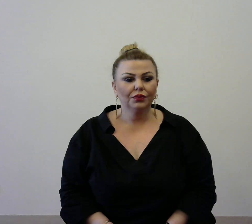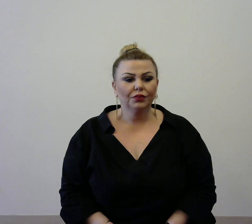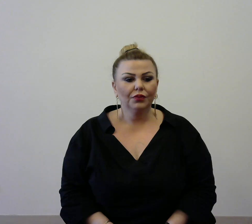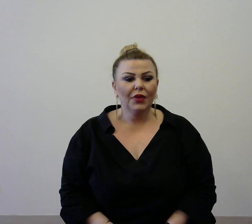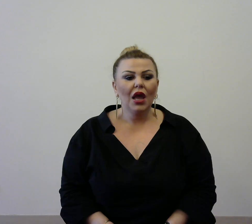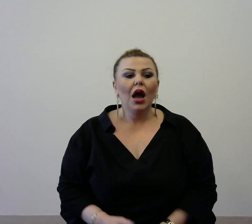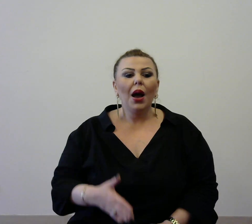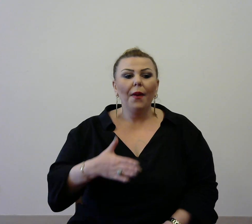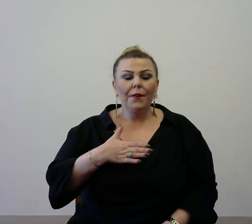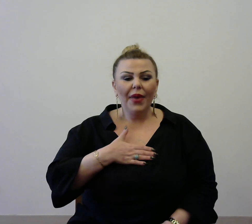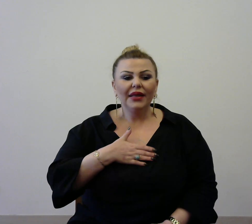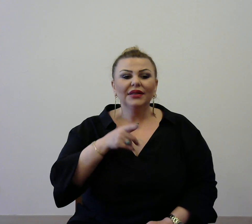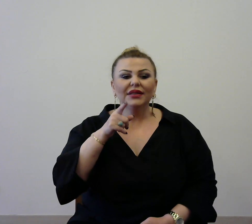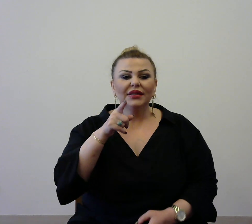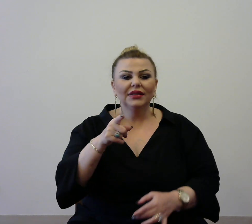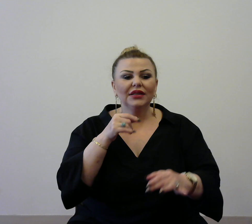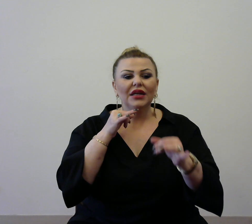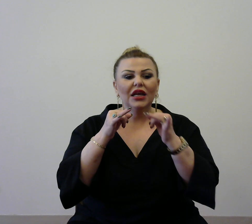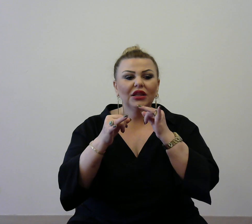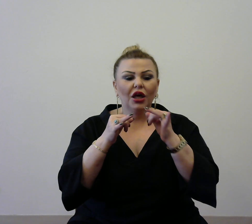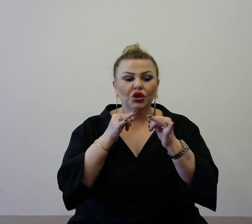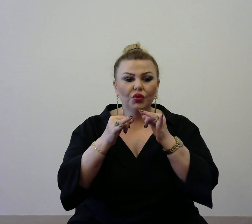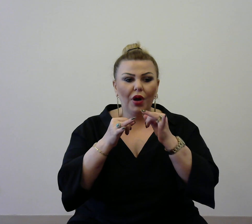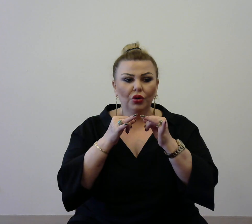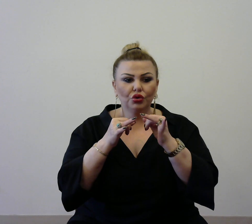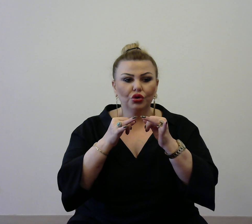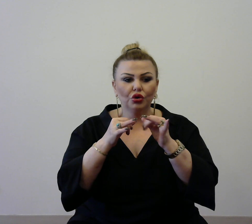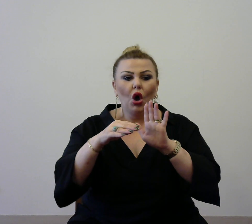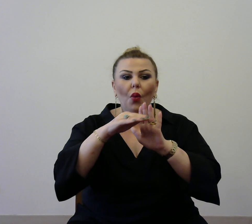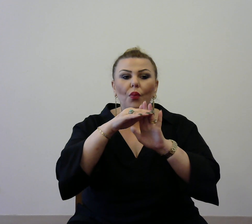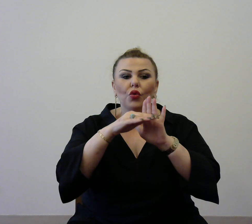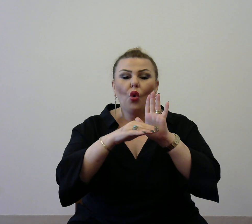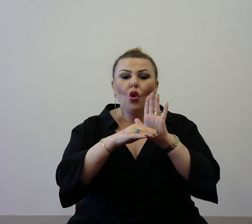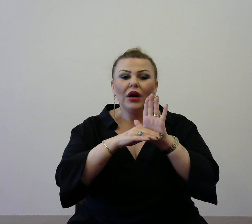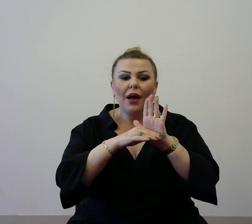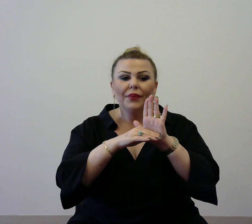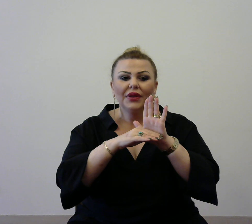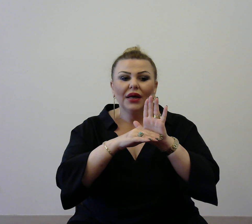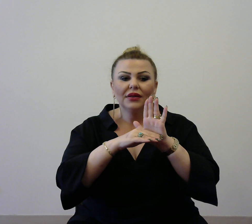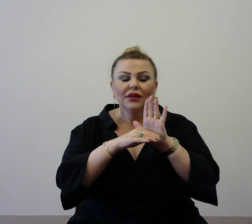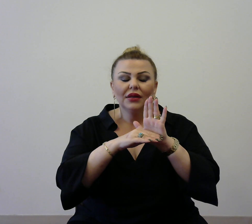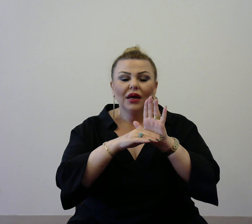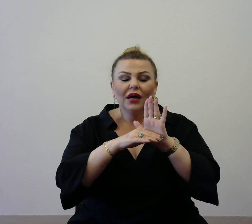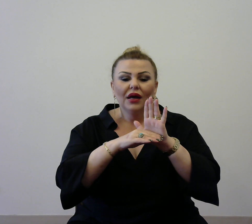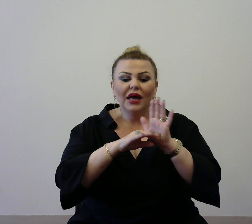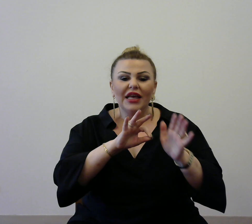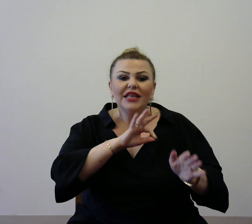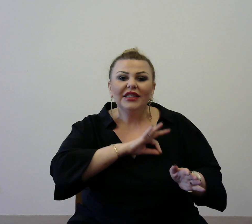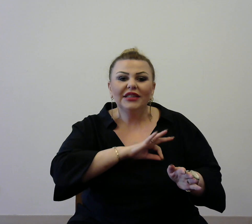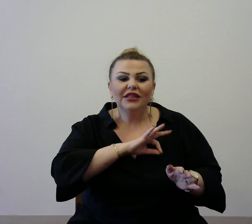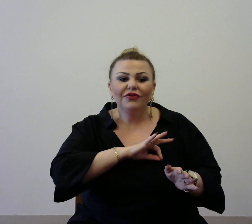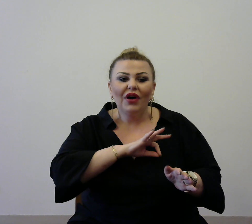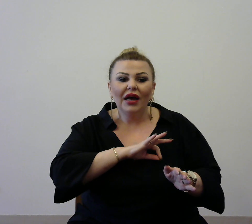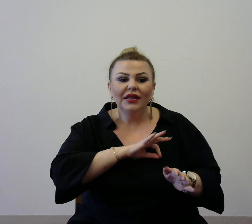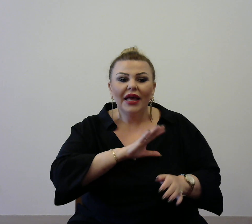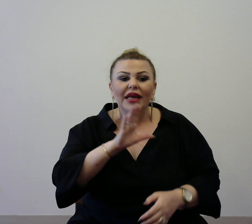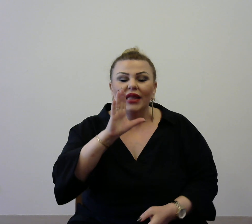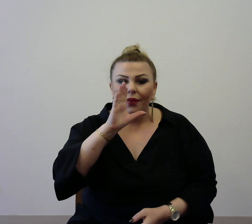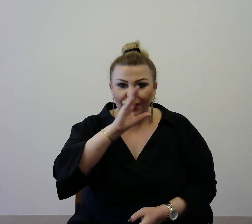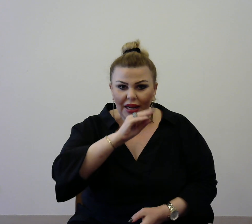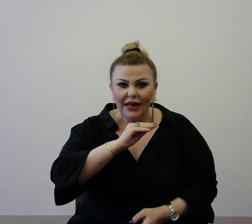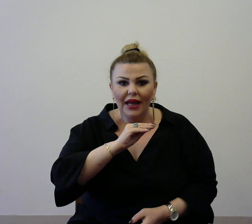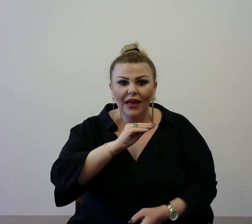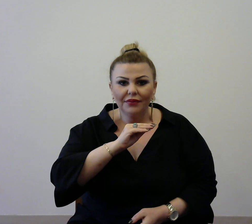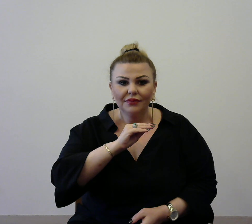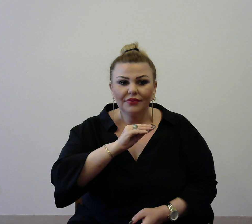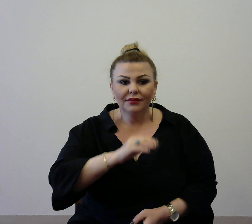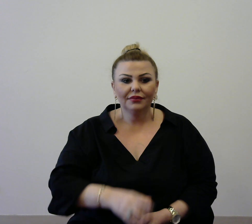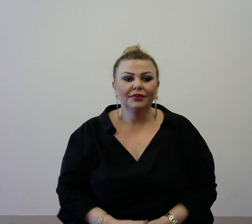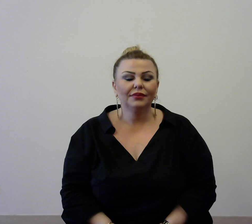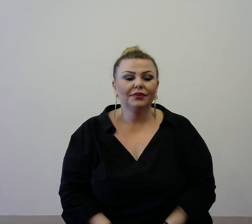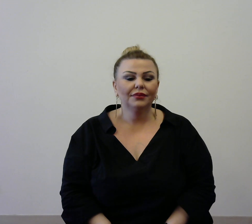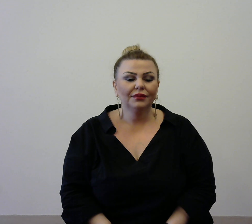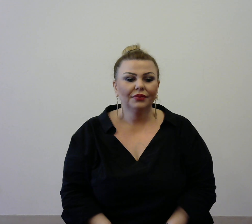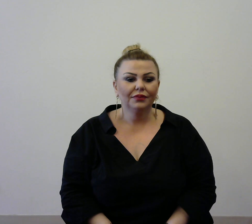Mən sizinlə danışmaq üçün proqramdan istifadə edə bilərəm